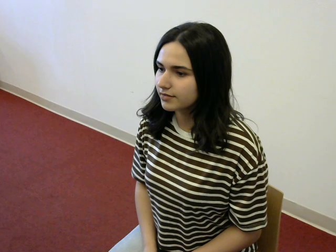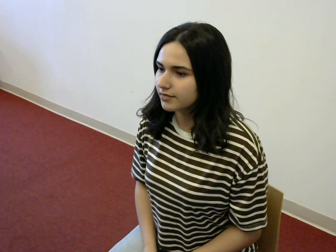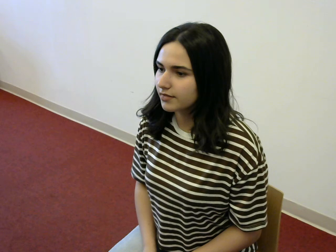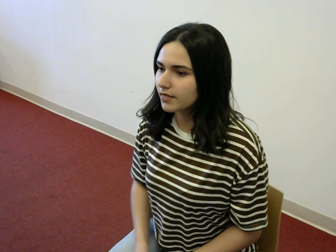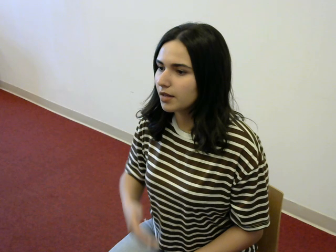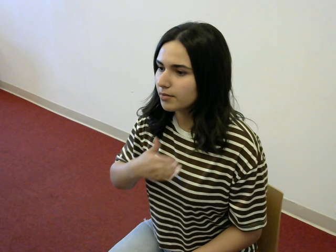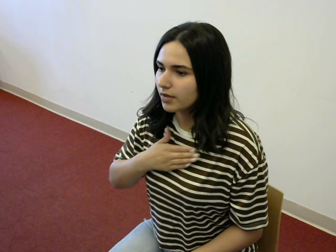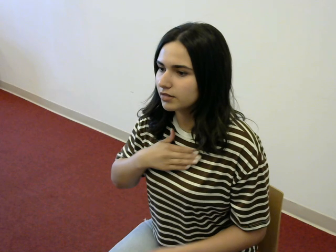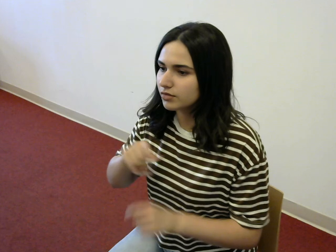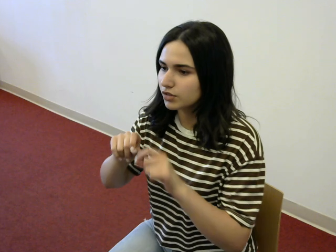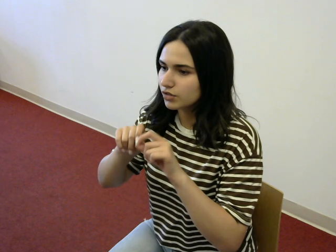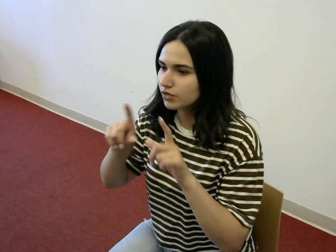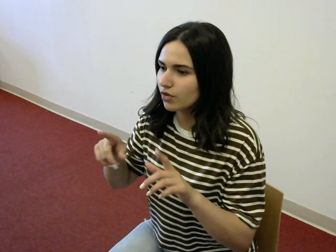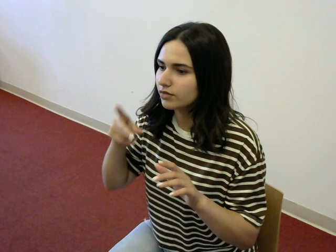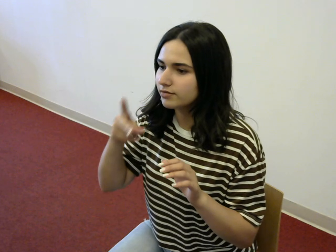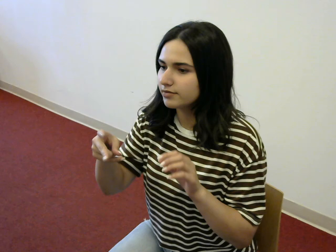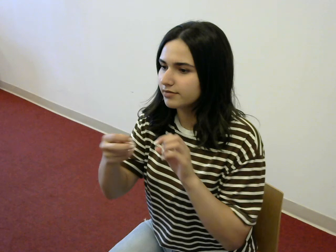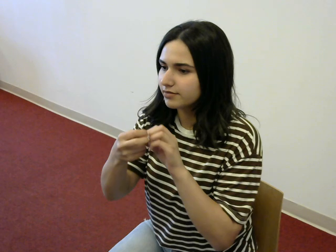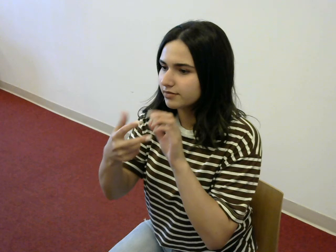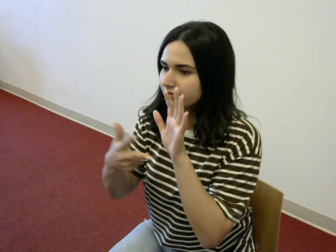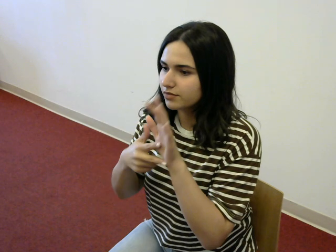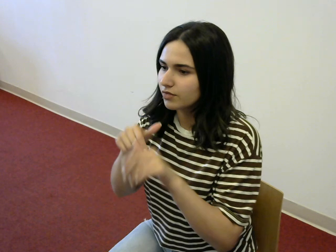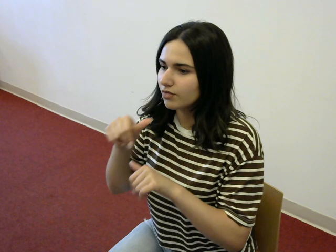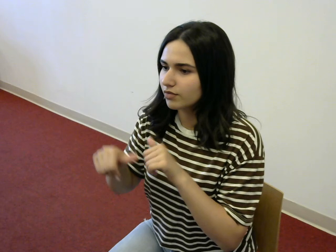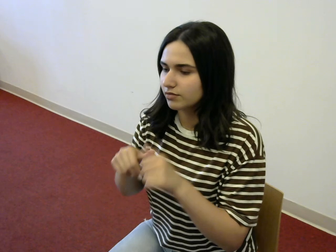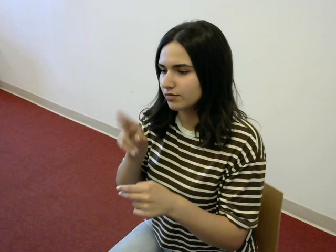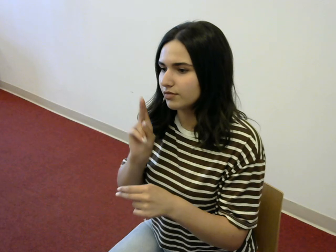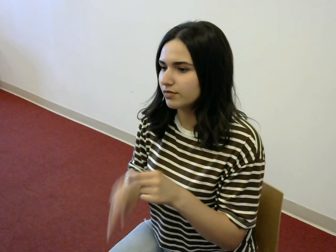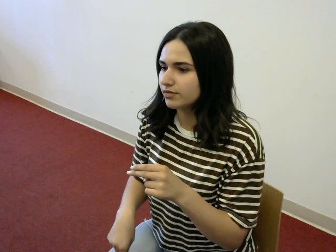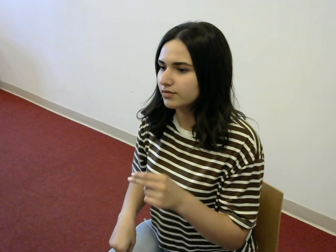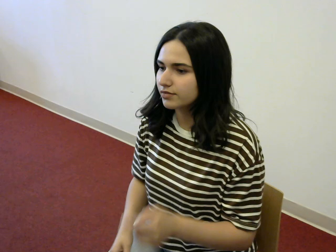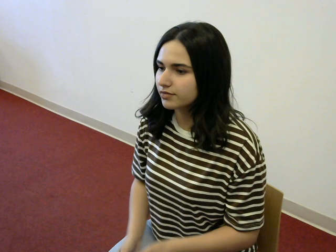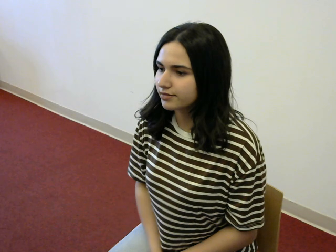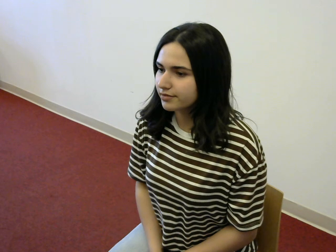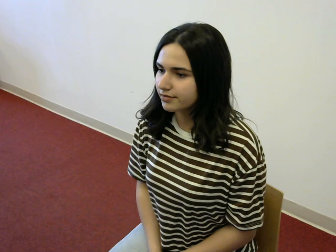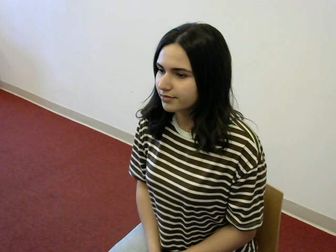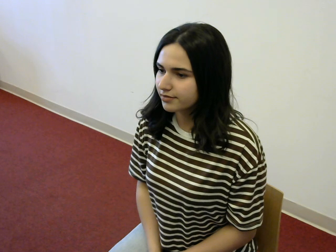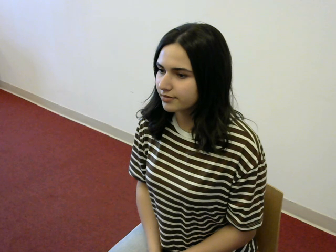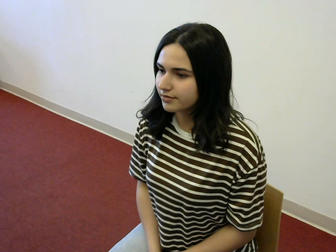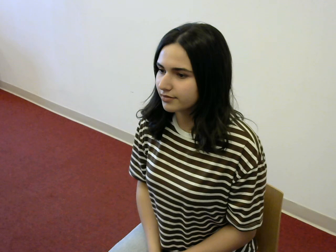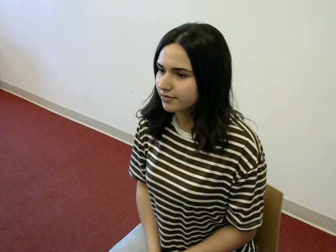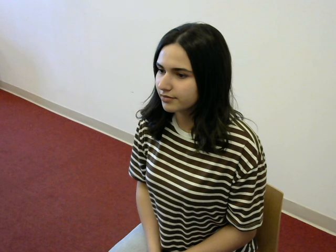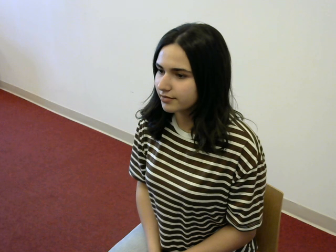Mən məktəbi 2018-ci ildə bitirmişəm